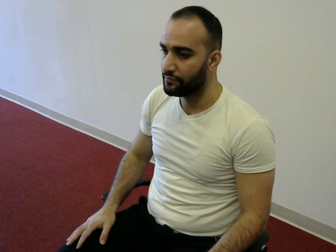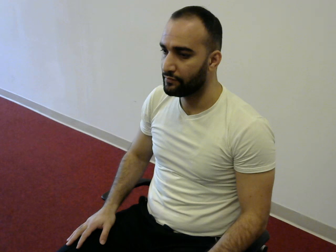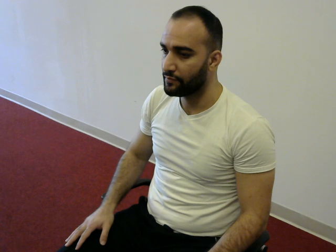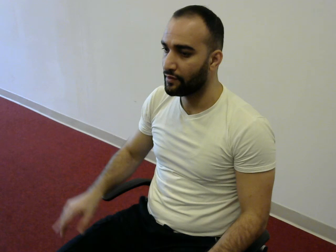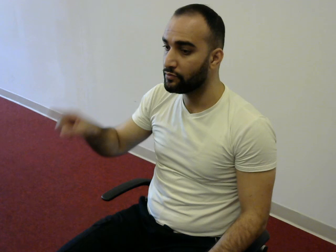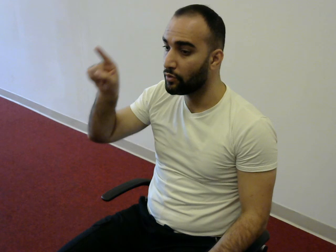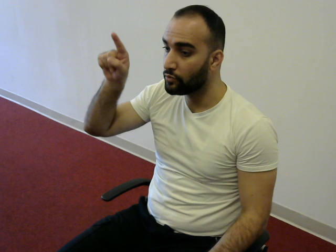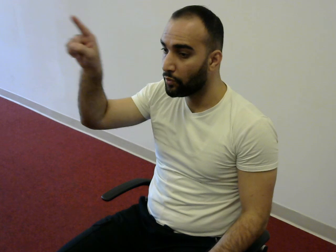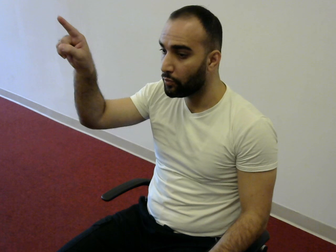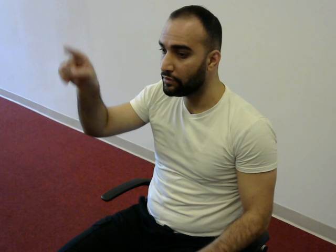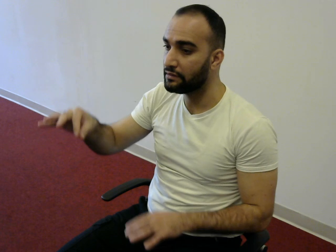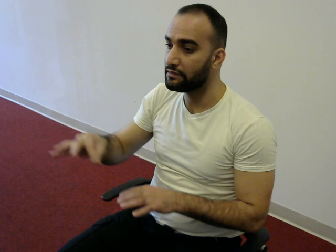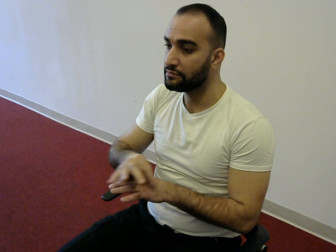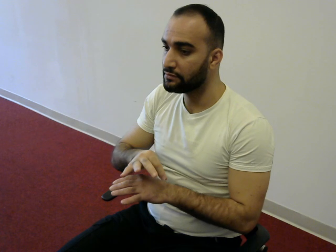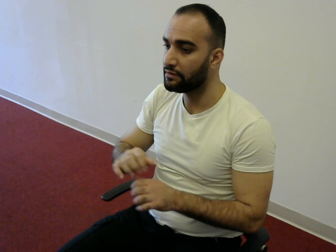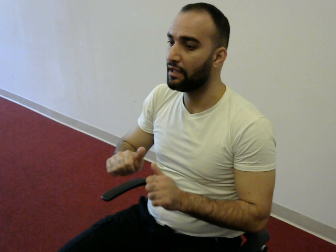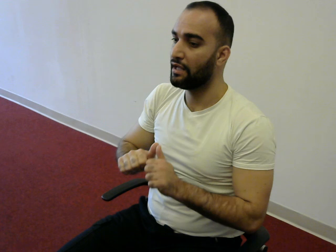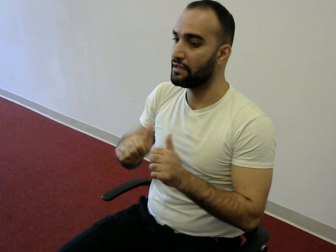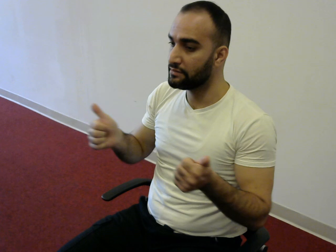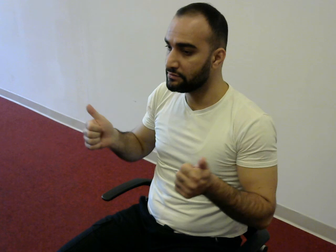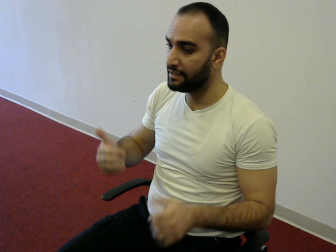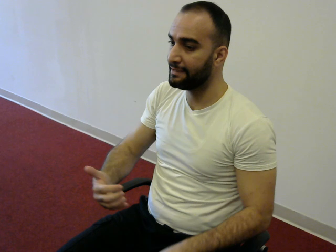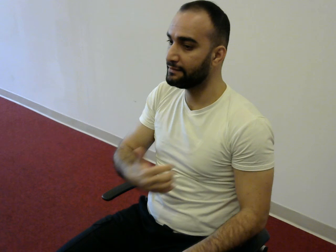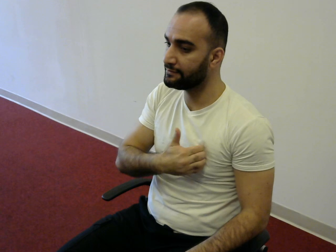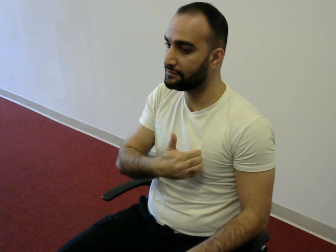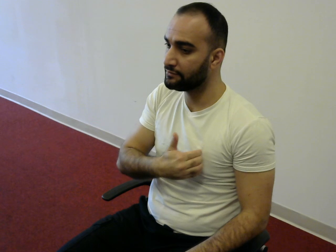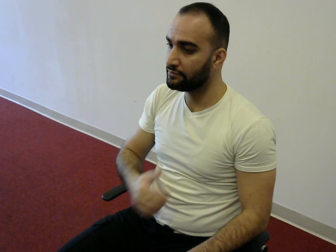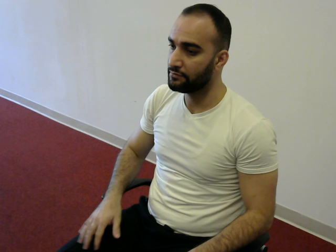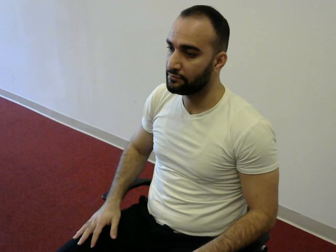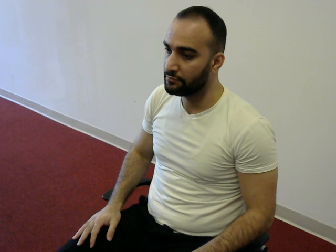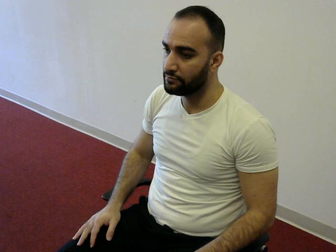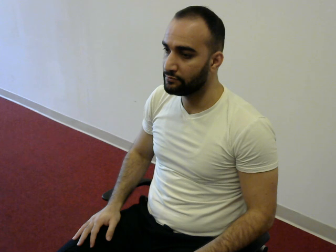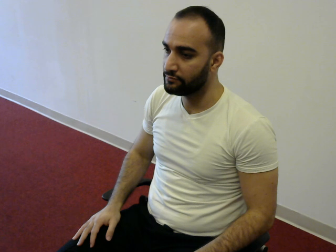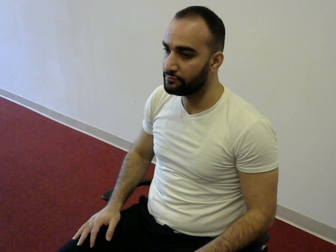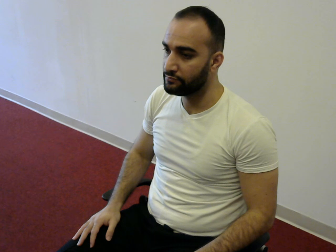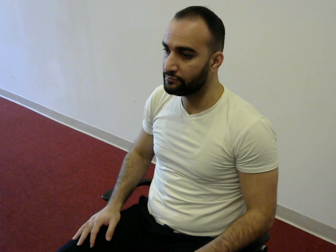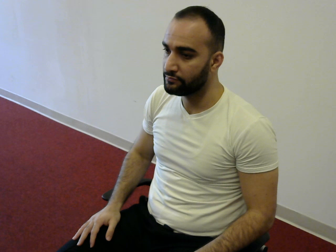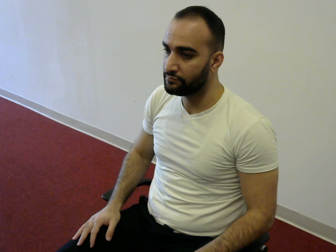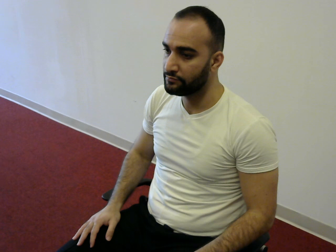O həyat yoldaşından ayrılmaq istəyir